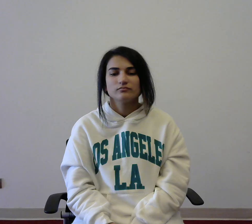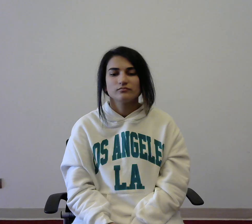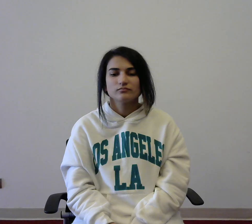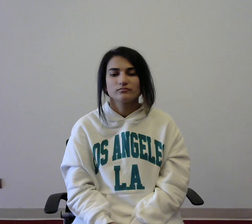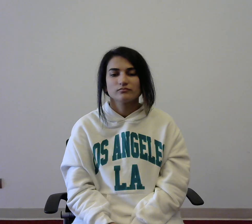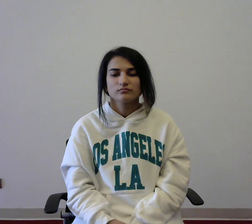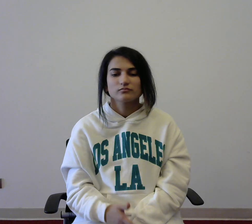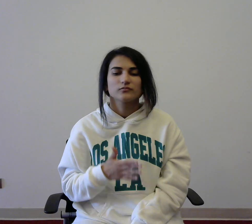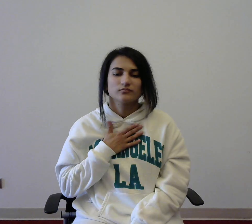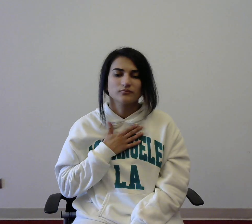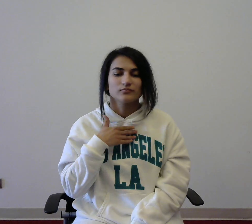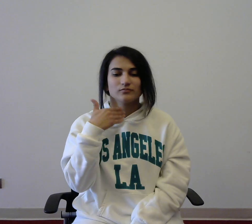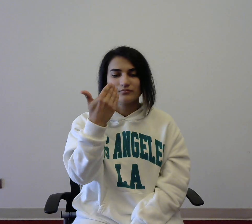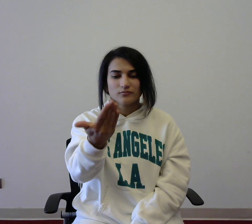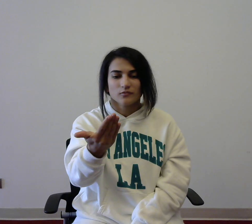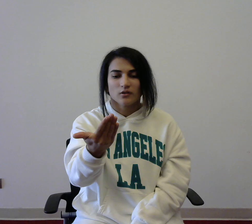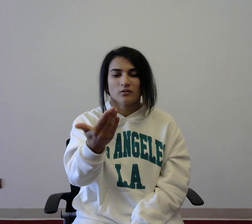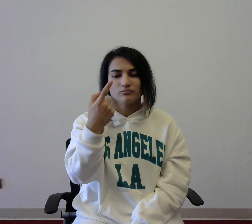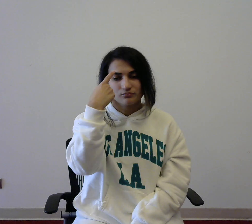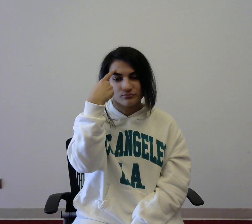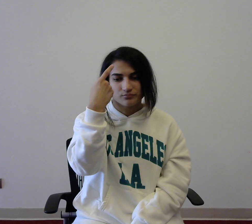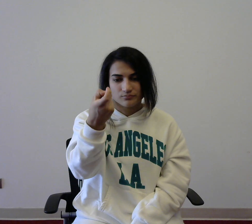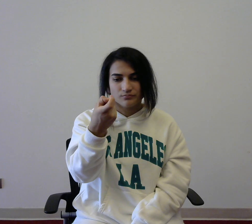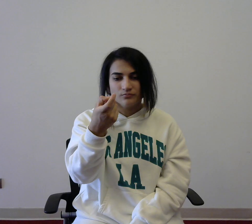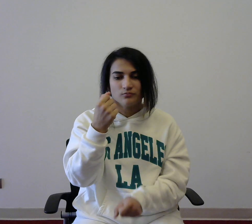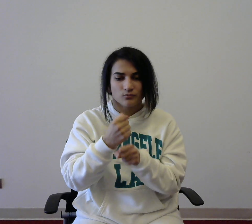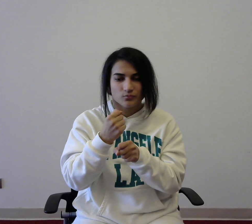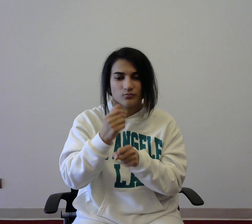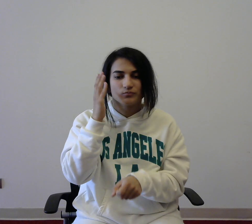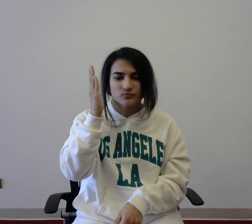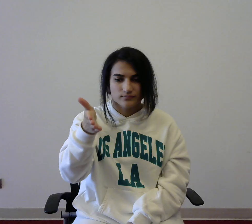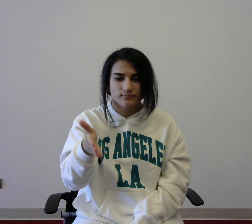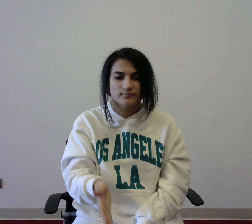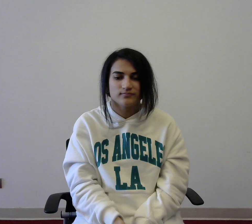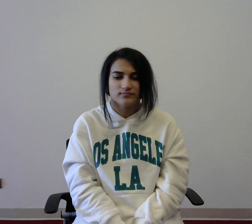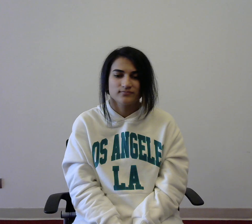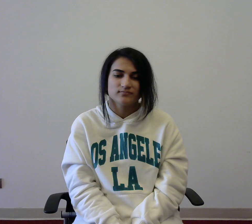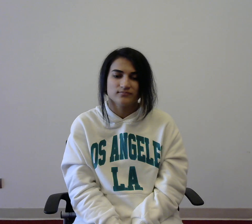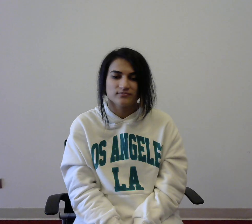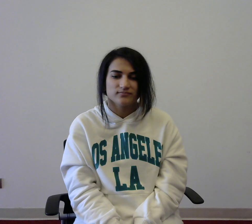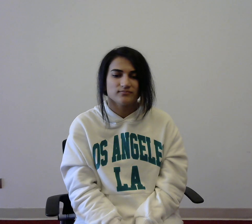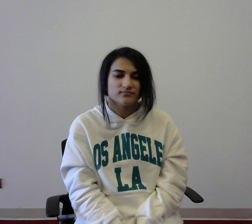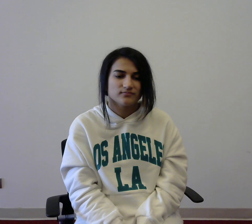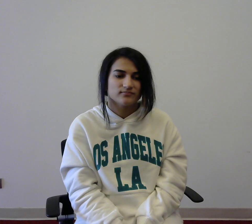Mən sizə xəbər edəcəyəm